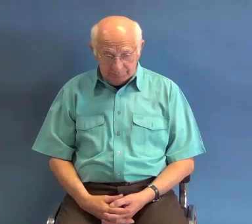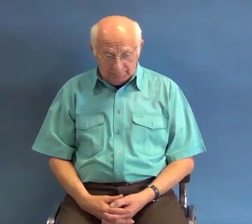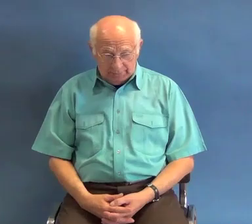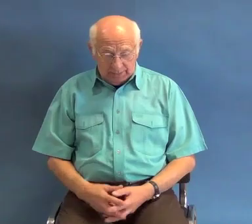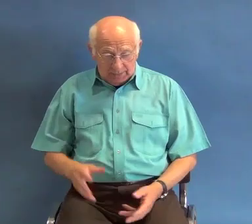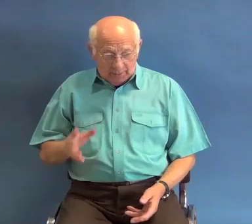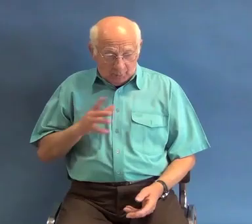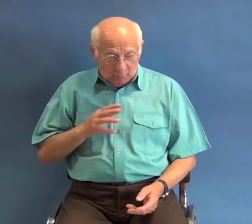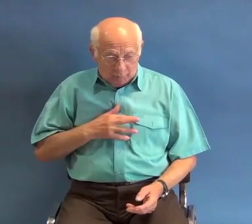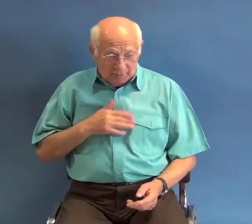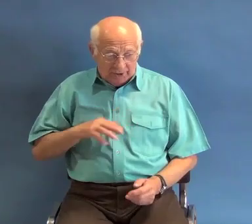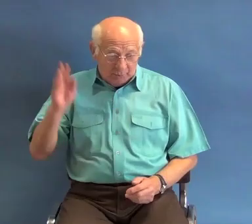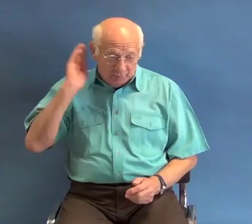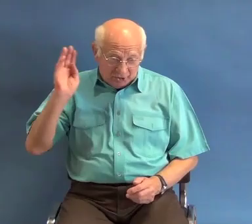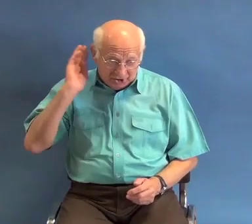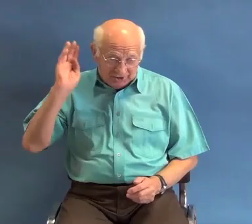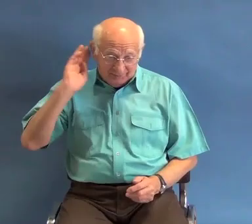Był to miś.